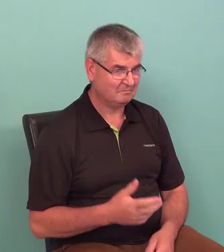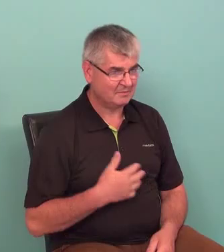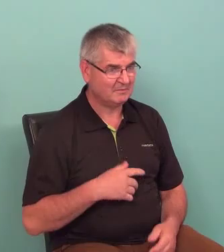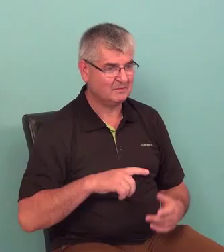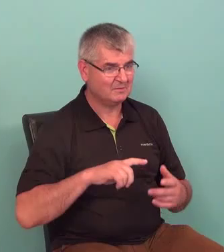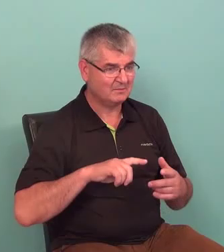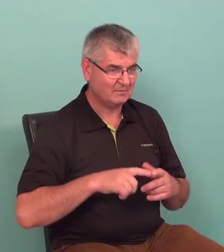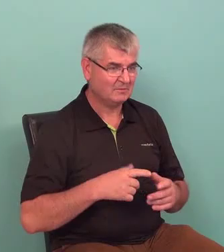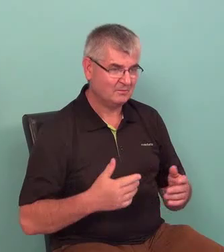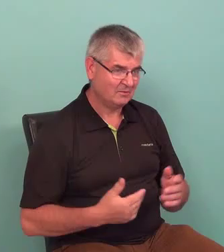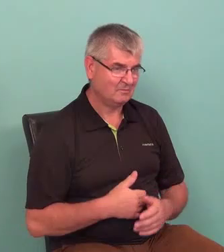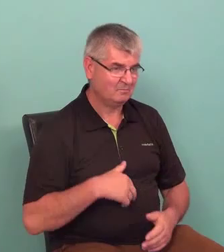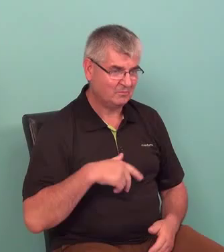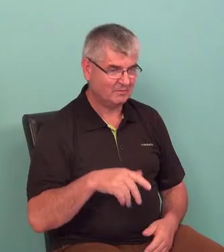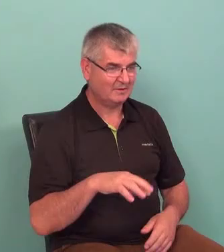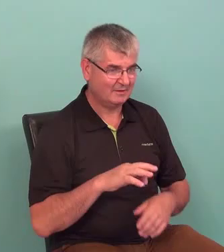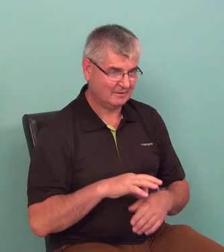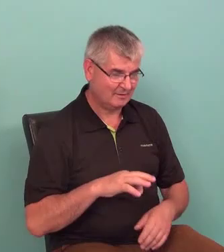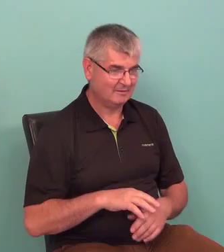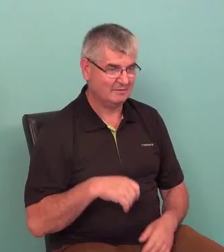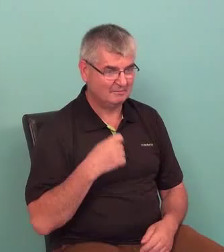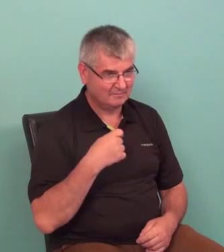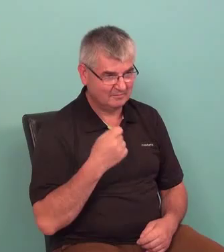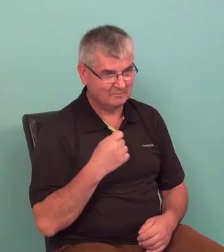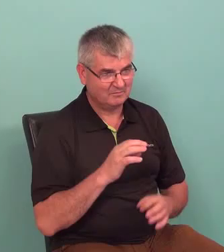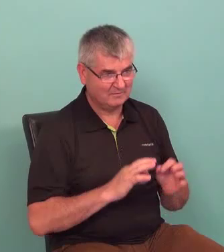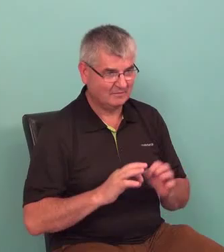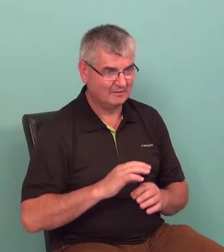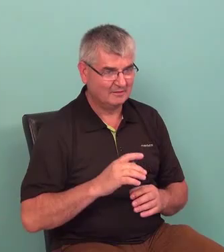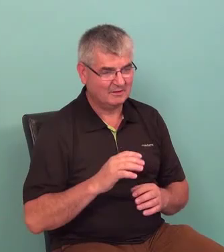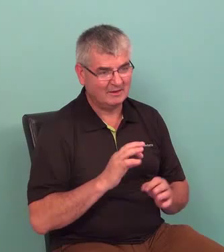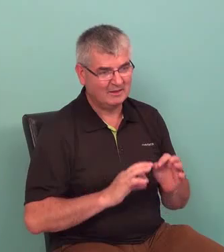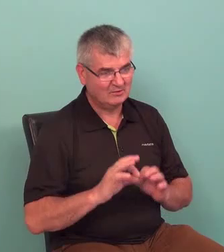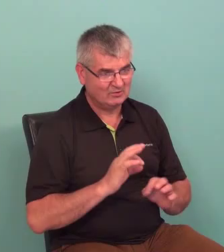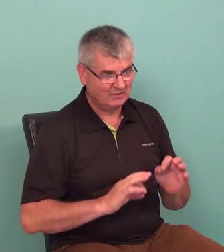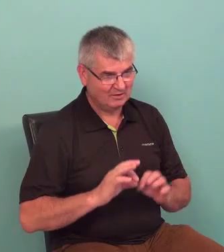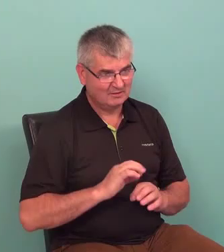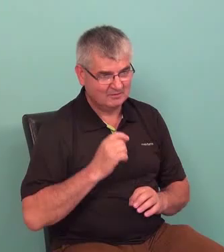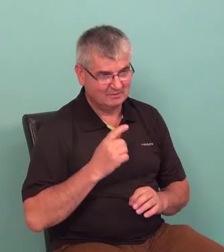Mam dziurę i znowu pójdę do lekarza dentysty na leczenie.